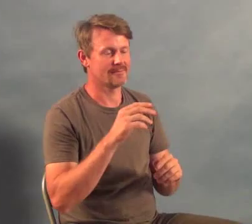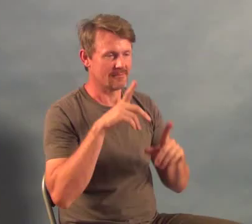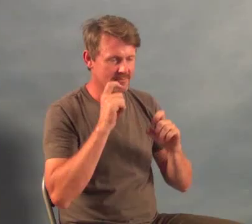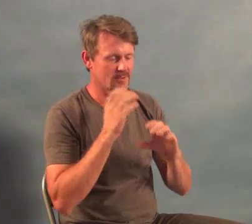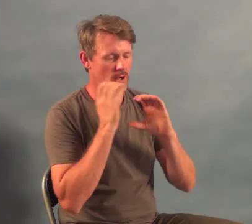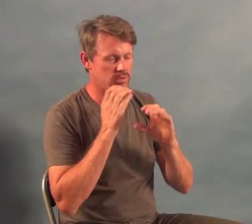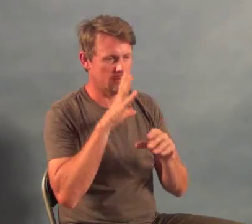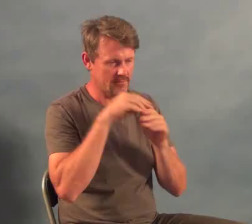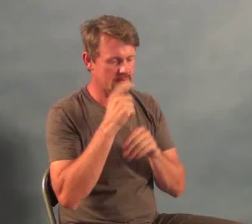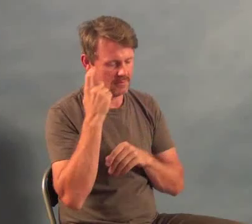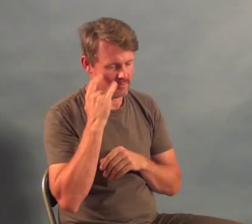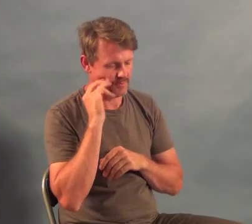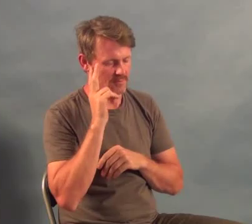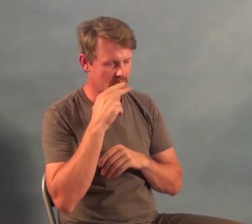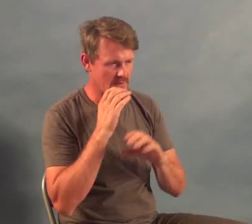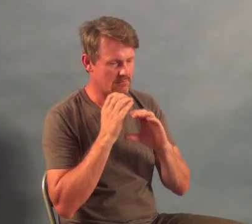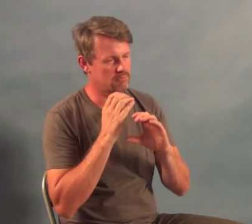Jedzie autobus, w którym są słyszący i głusi.